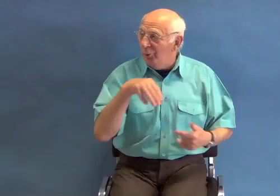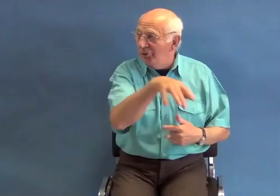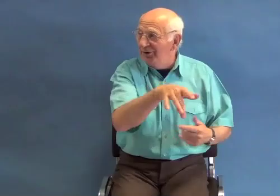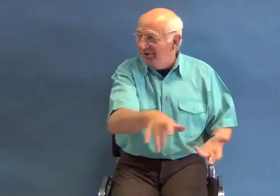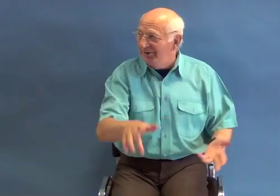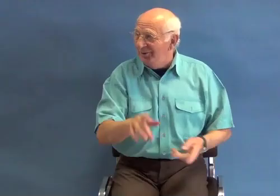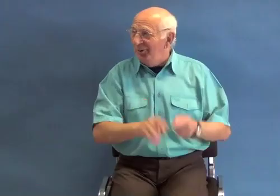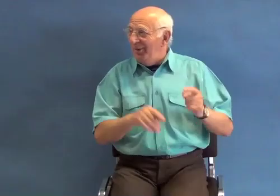Nie iść tam.